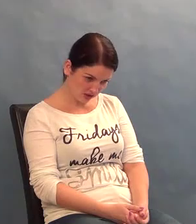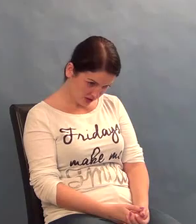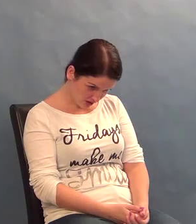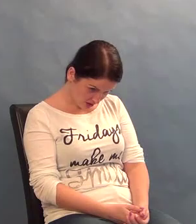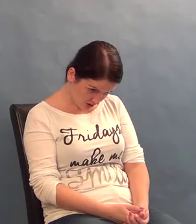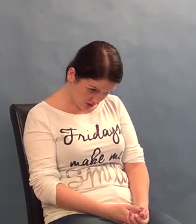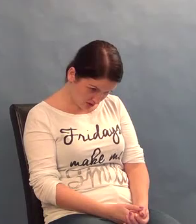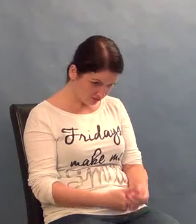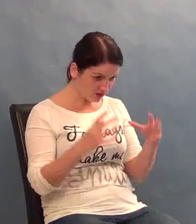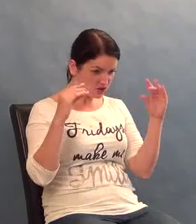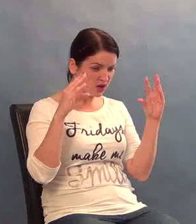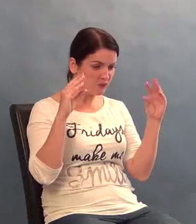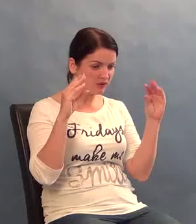Cały...